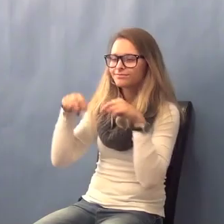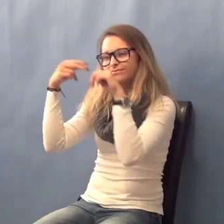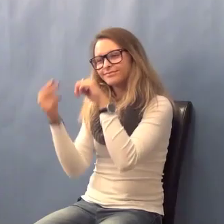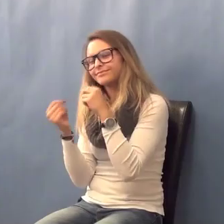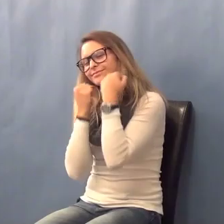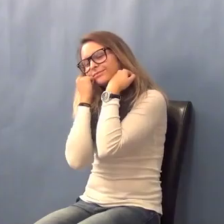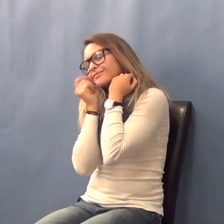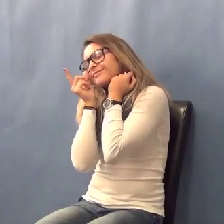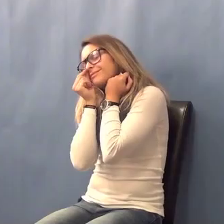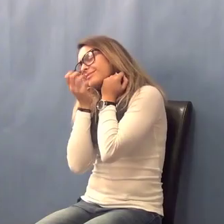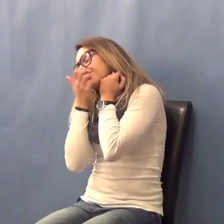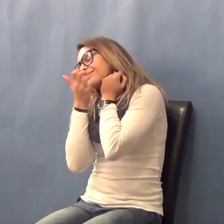Przykrył się, jest cieplutko, zasnęli.